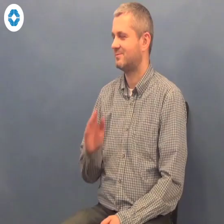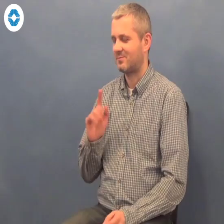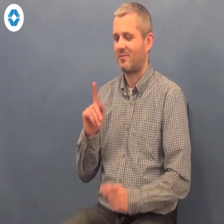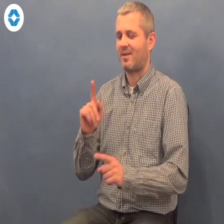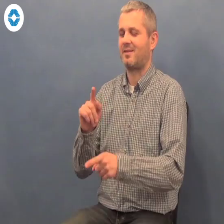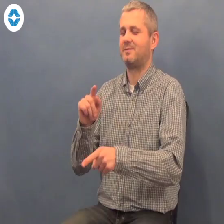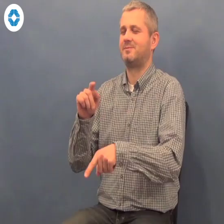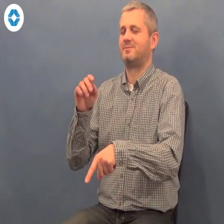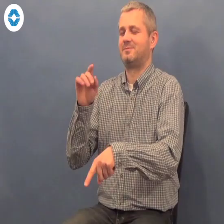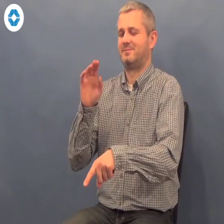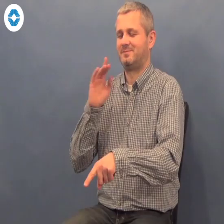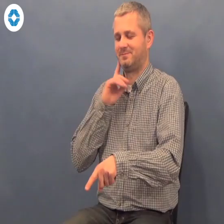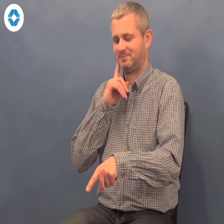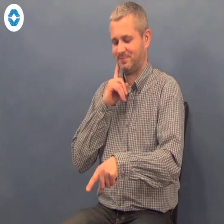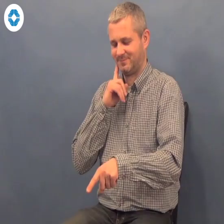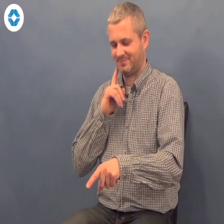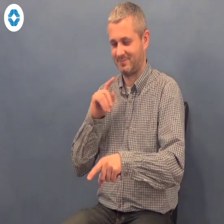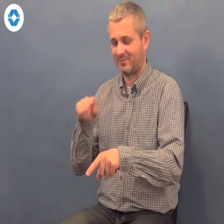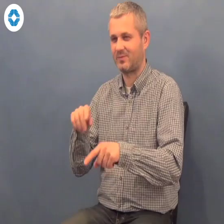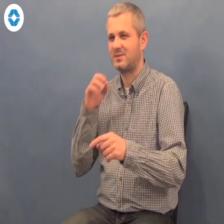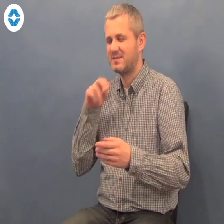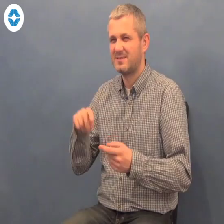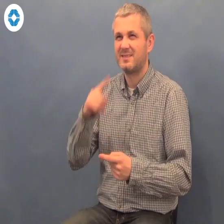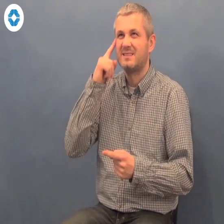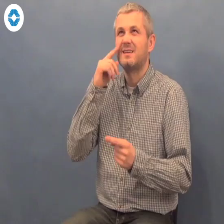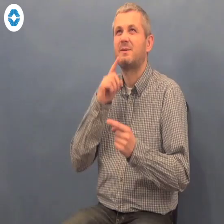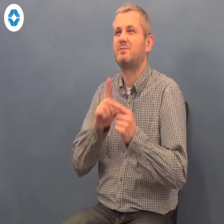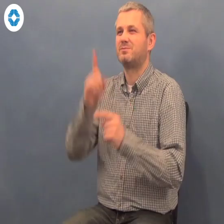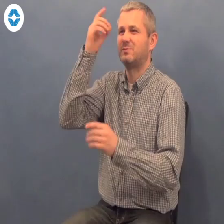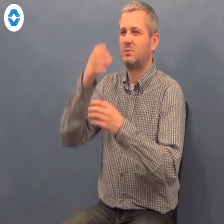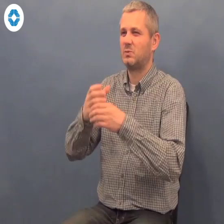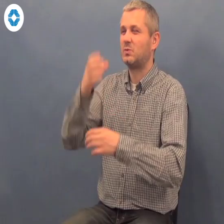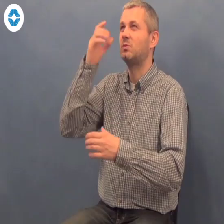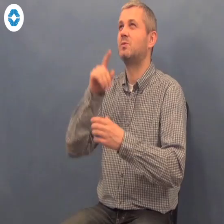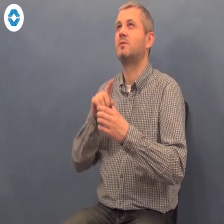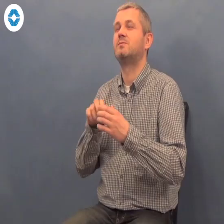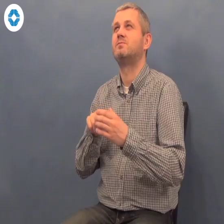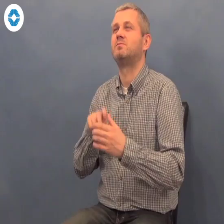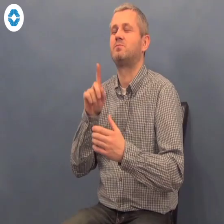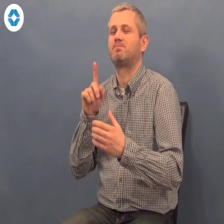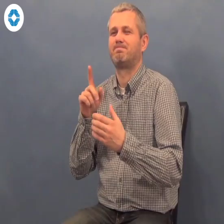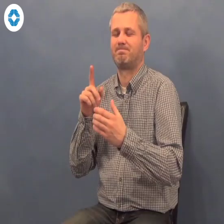Tam kot idzie, myśli, co zrobić, patrzy na rurę, myśli, co tu zrobić...